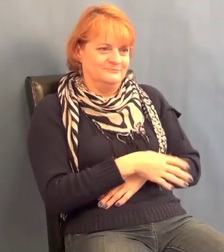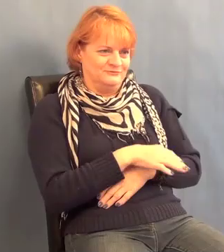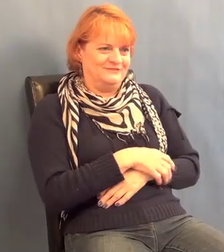Drzewo.